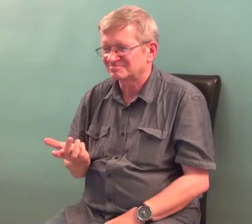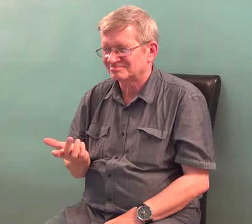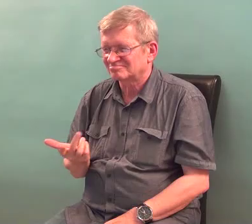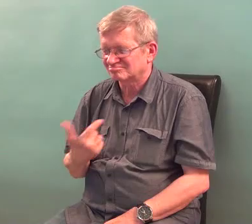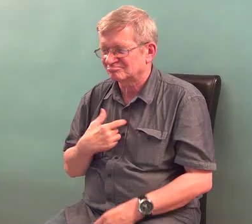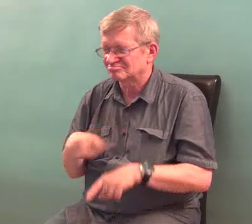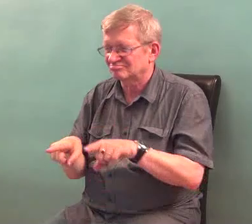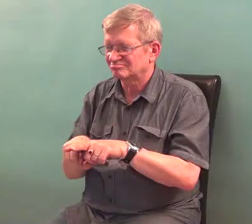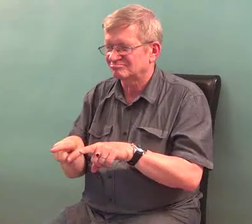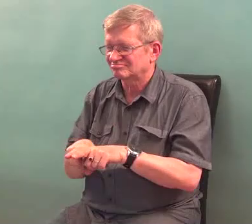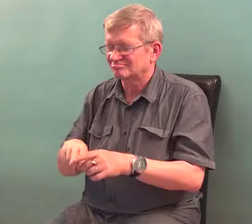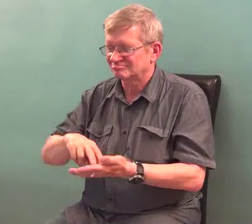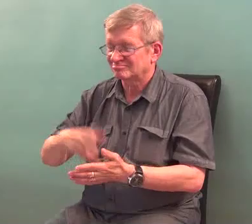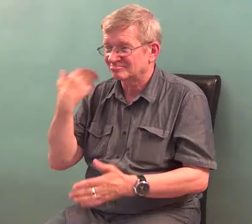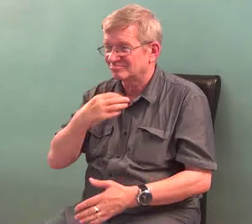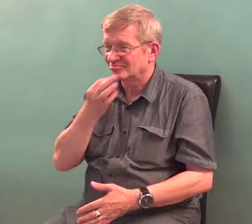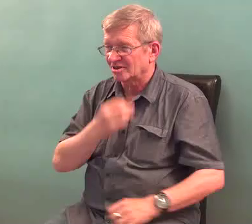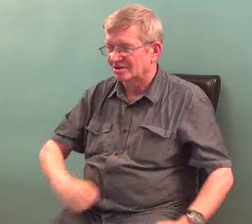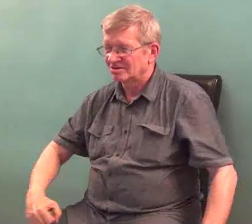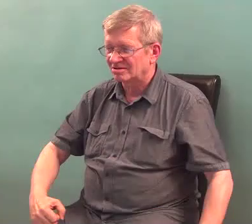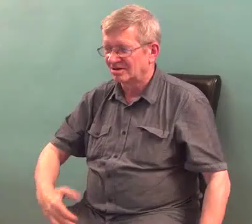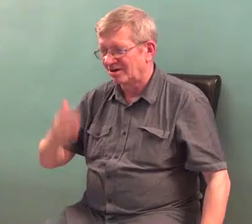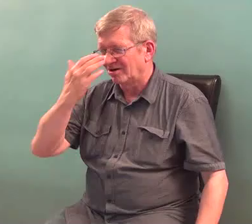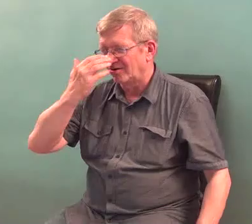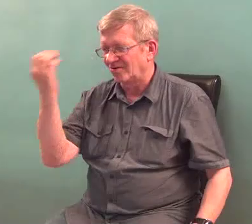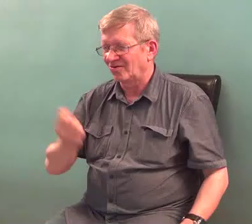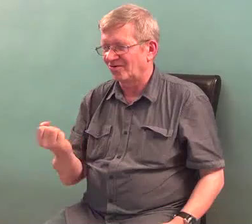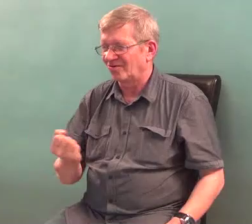Ja też wspaniale tańczyłem jak byłem młody.